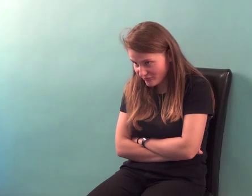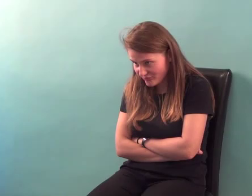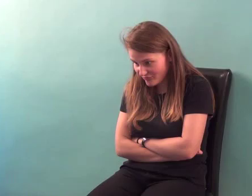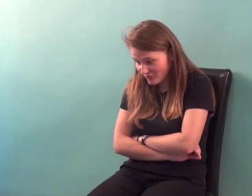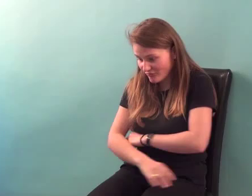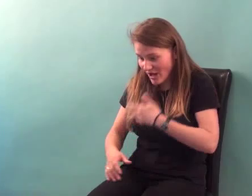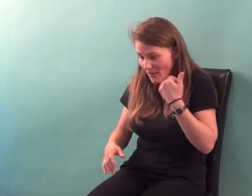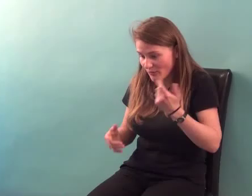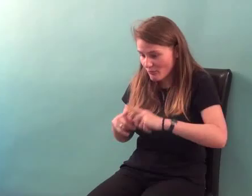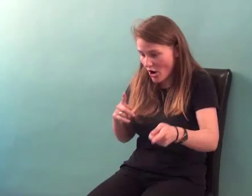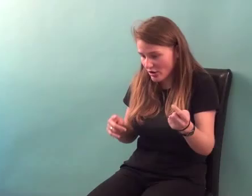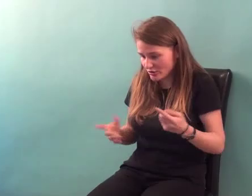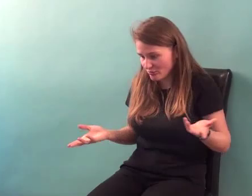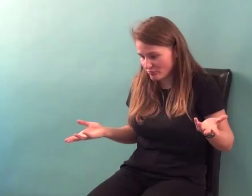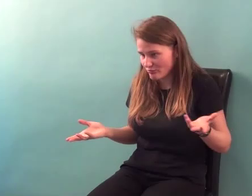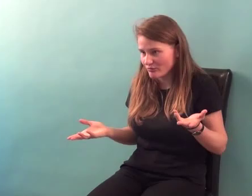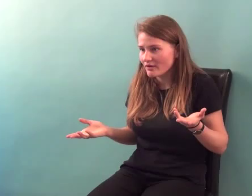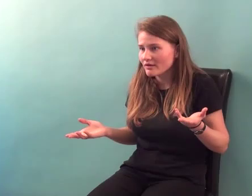Nie ma nic po.